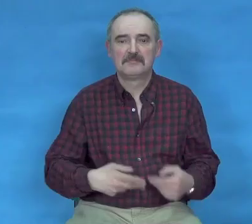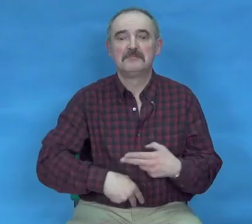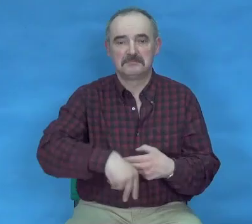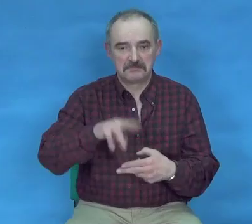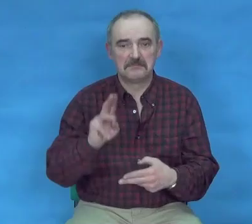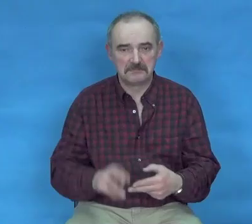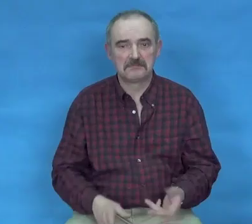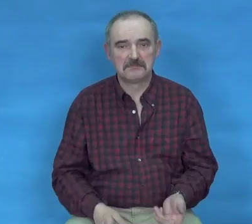Upadek.